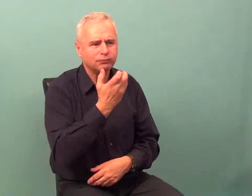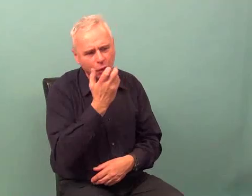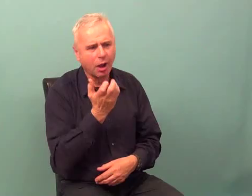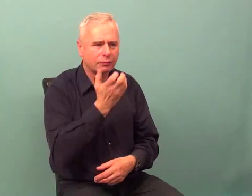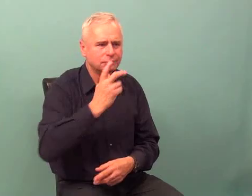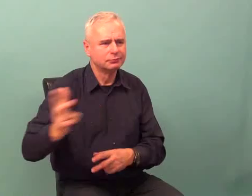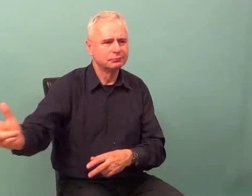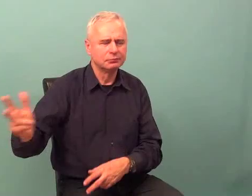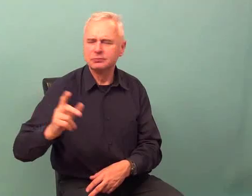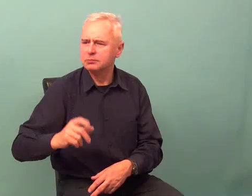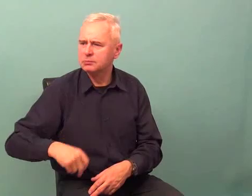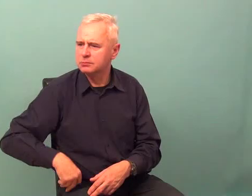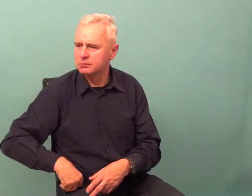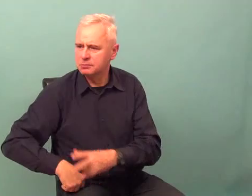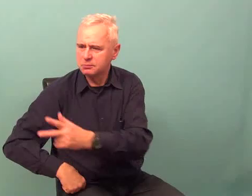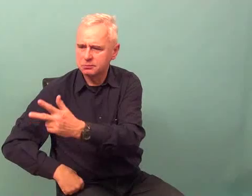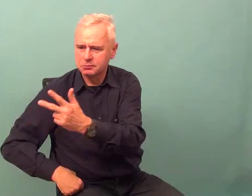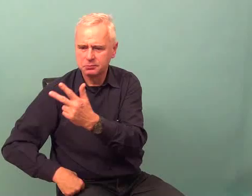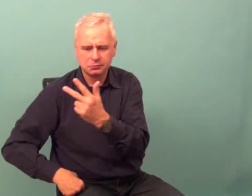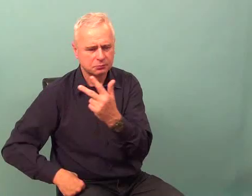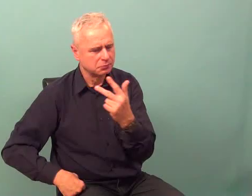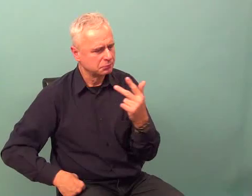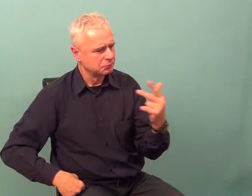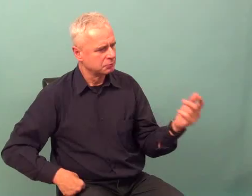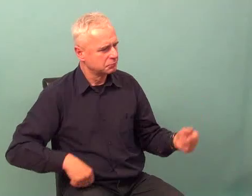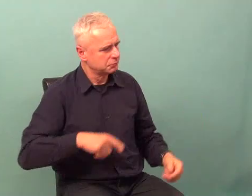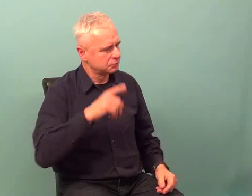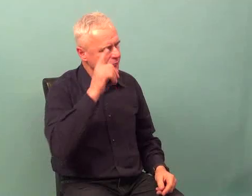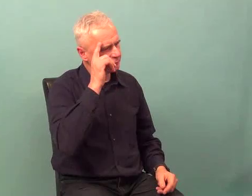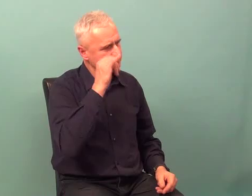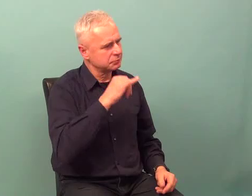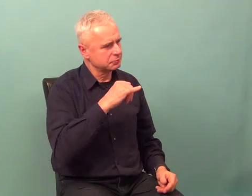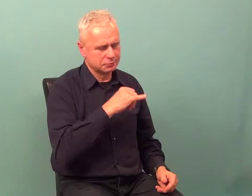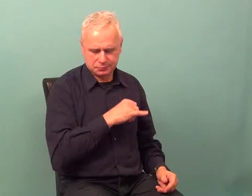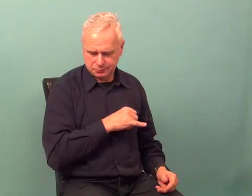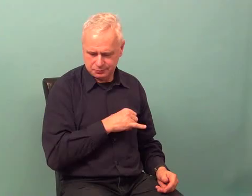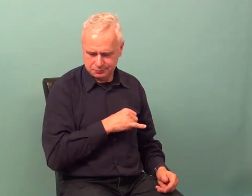Chłopcy we trzech przechodzili obok niego, a on się zastanawiał.